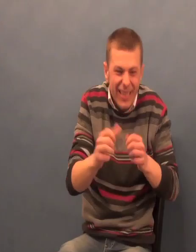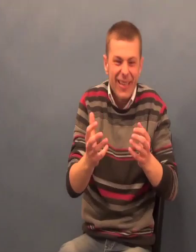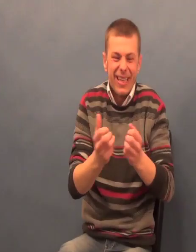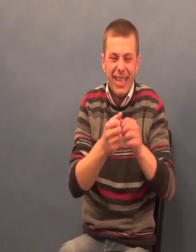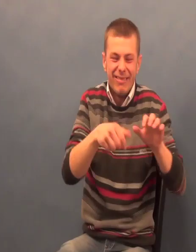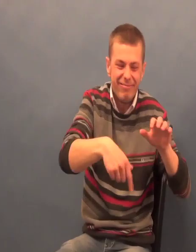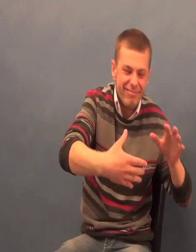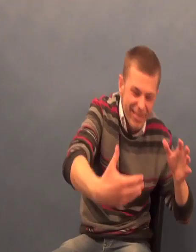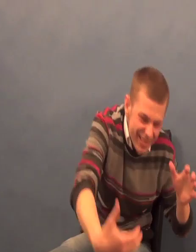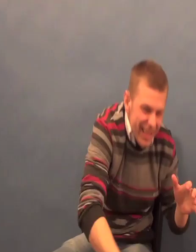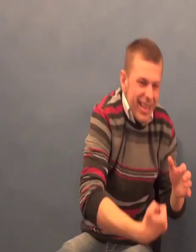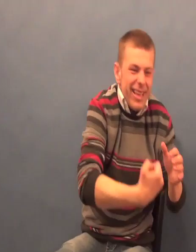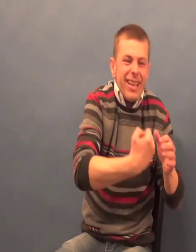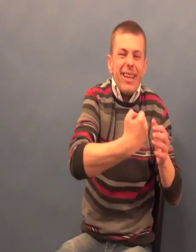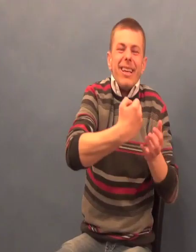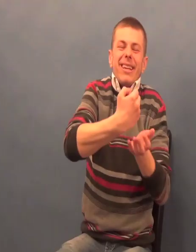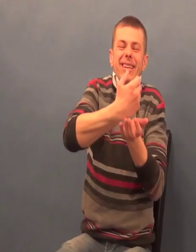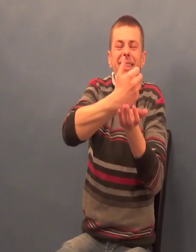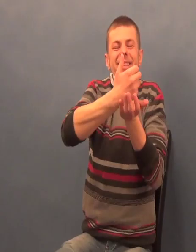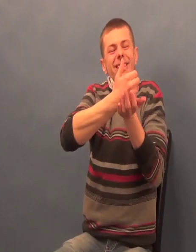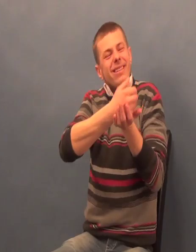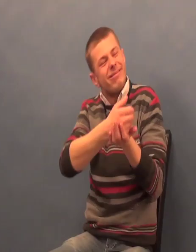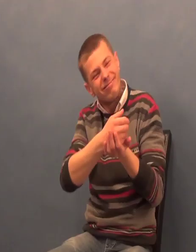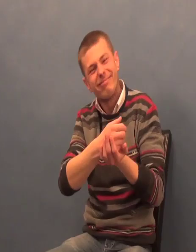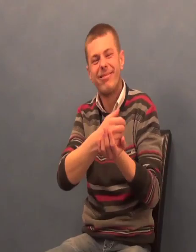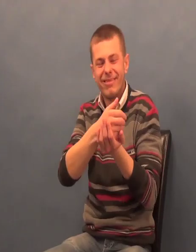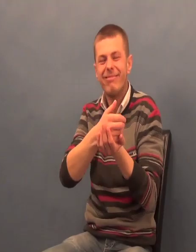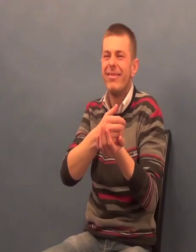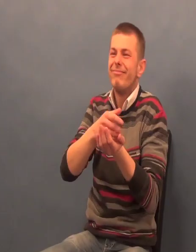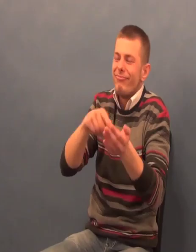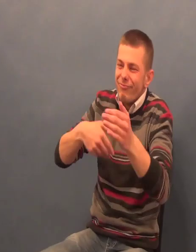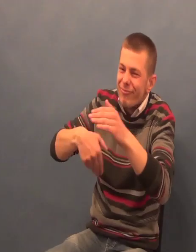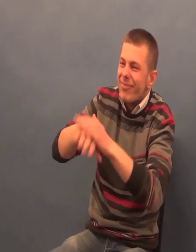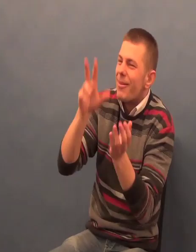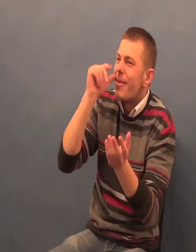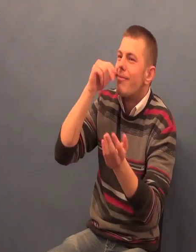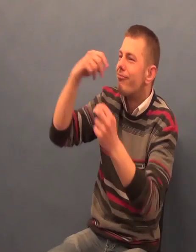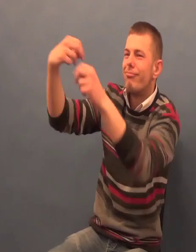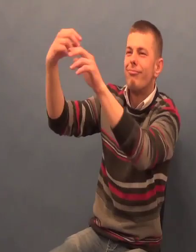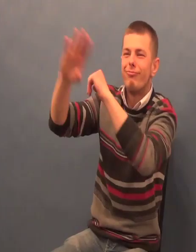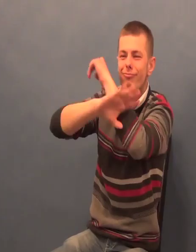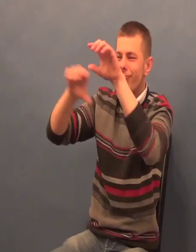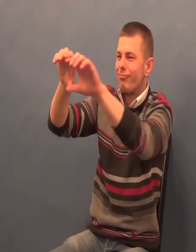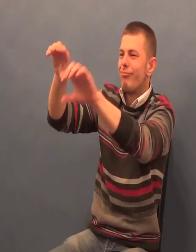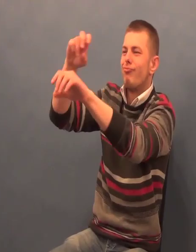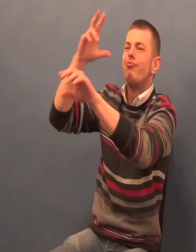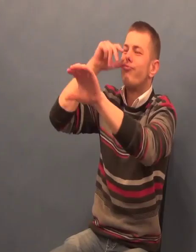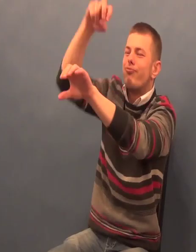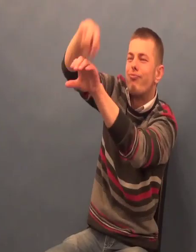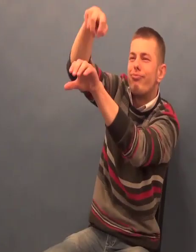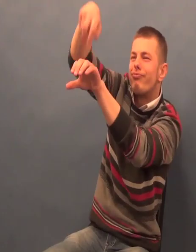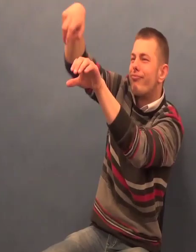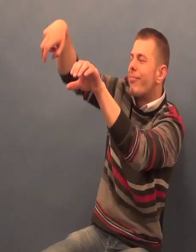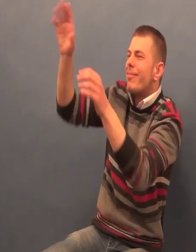Zabiera żabę i odchodzi razem z nią, żegnają ich pozostałe żaby, które siedzą w rządku na drzewie.